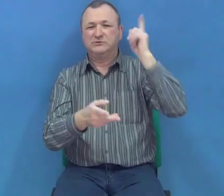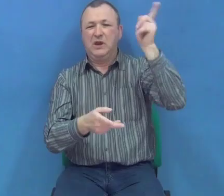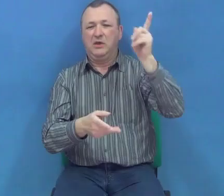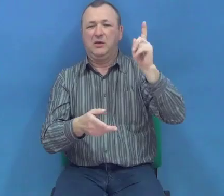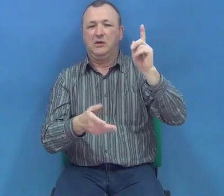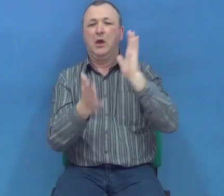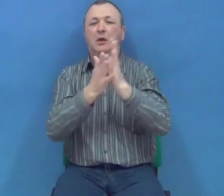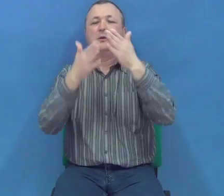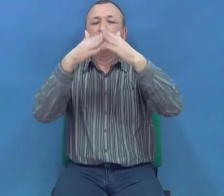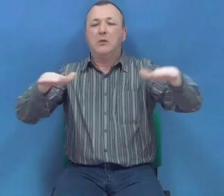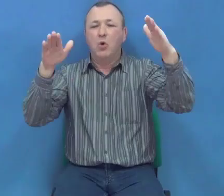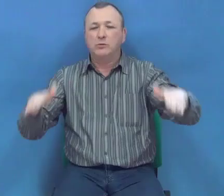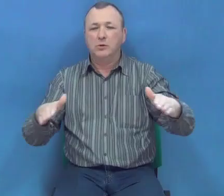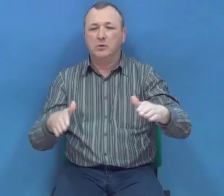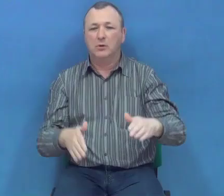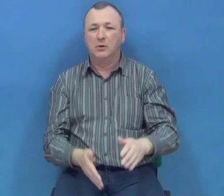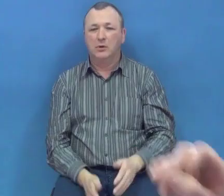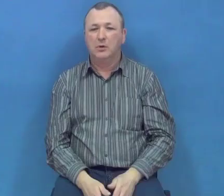Zakaz, tylko w namiocie.